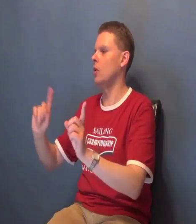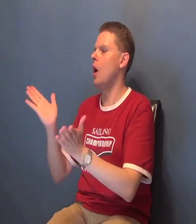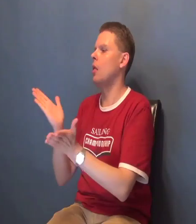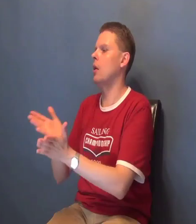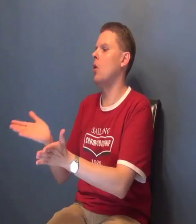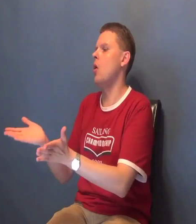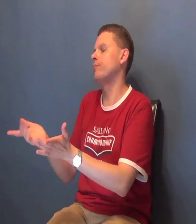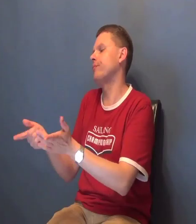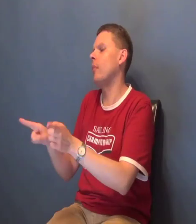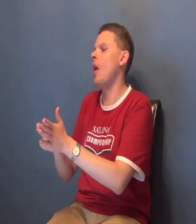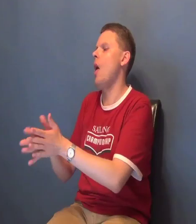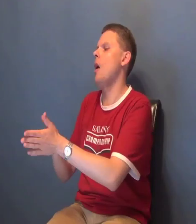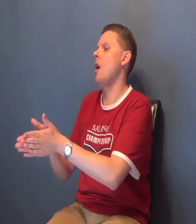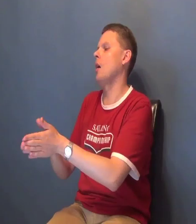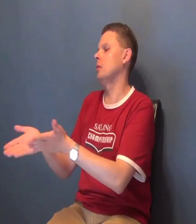Tylko do mycia rąk.